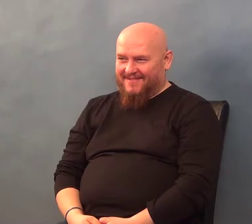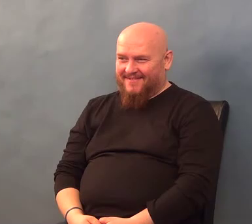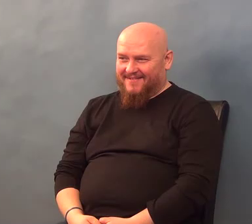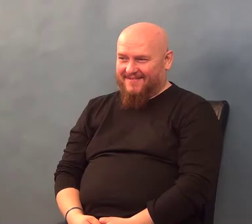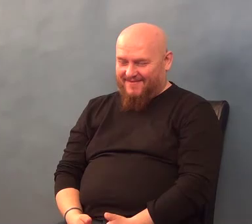No.